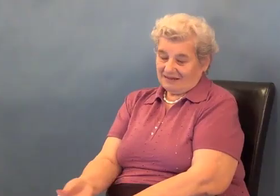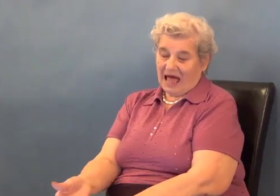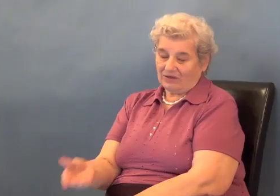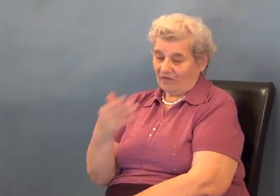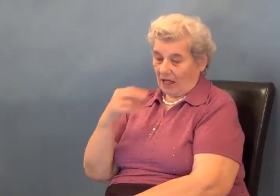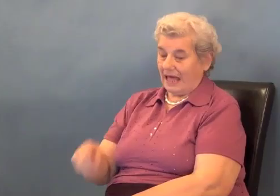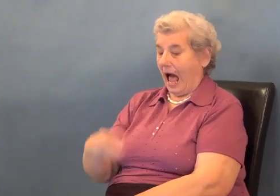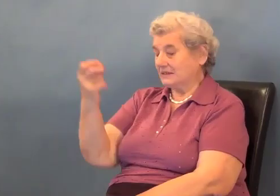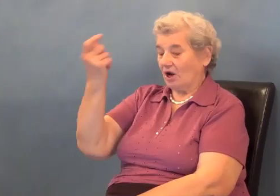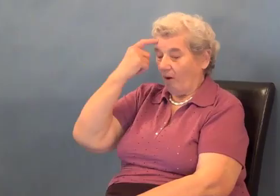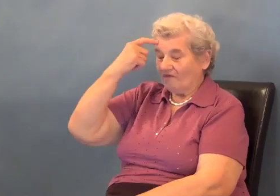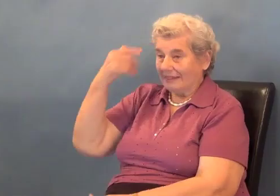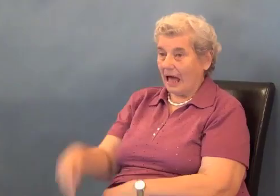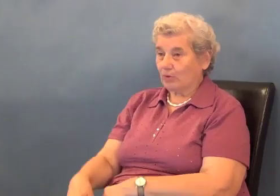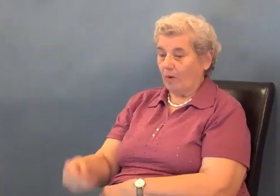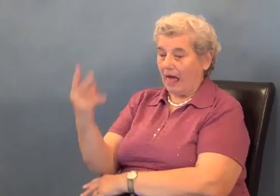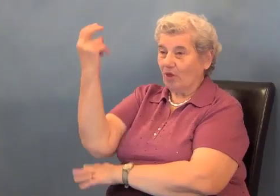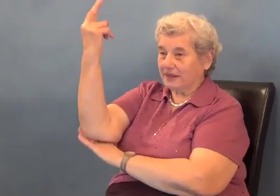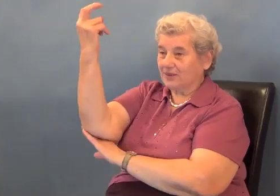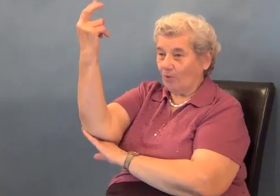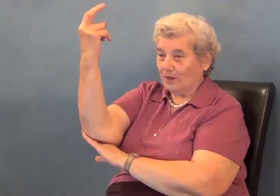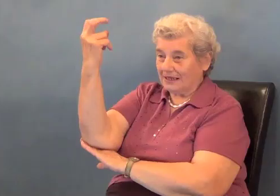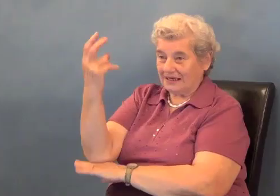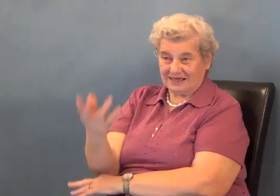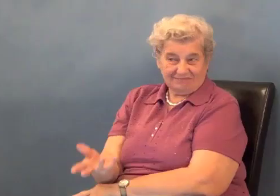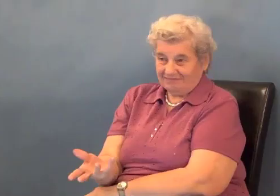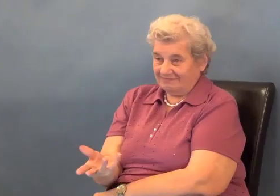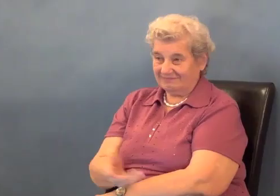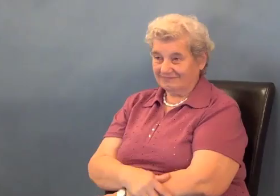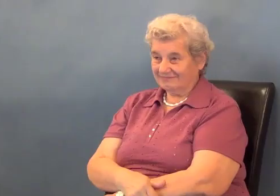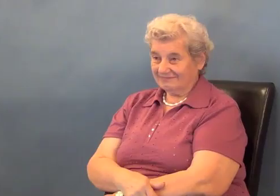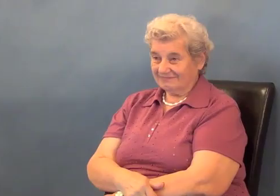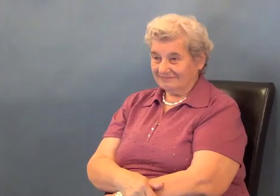Tak to wygląda - głową w dół, a nogi w górę.